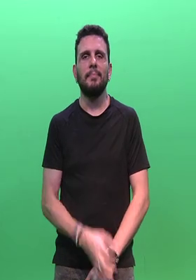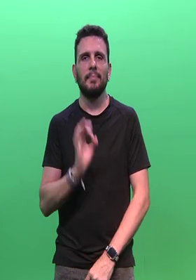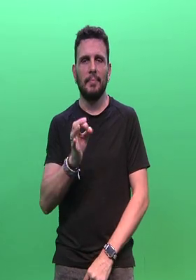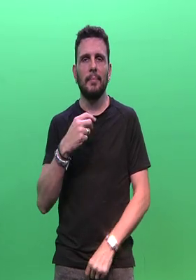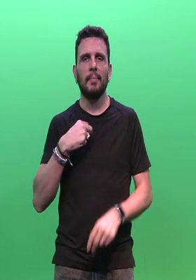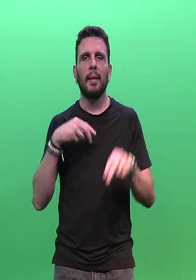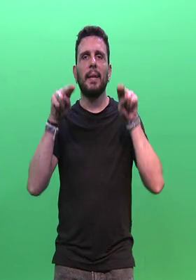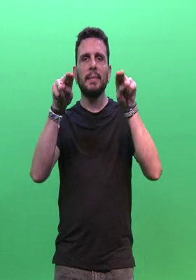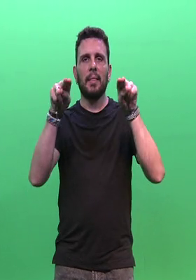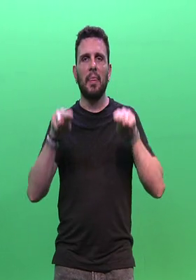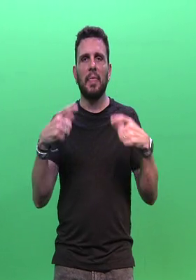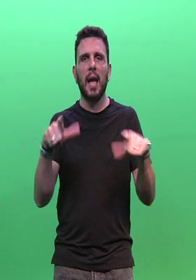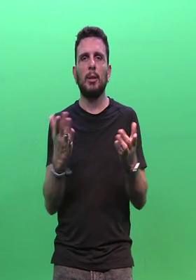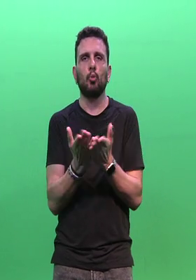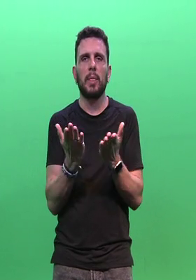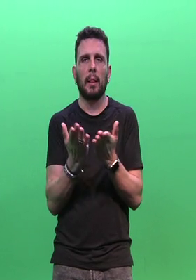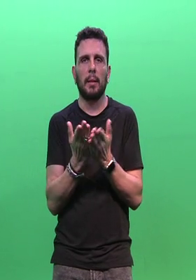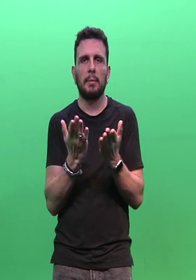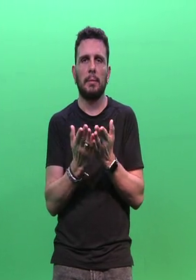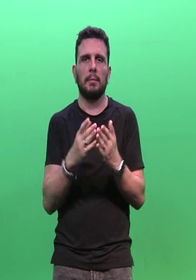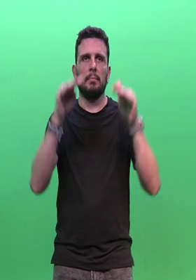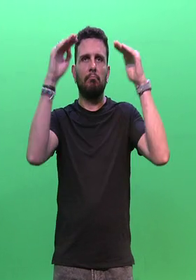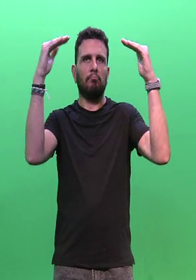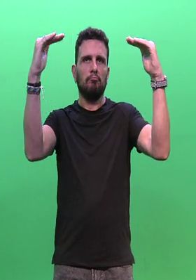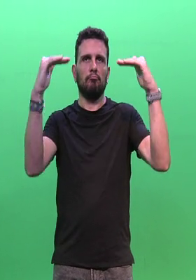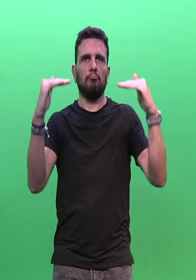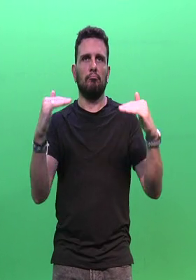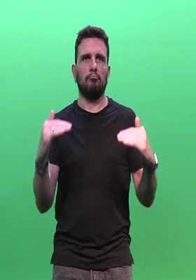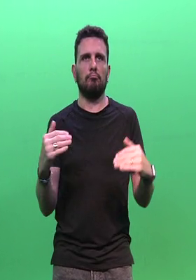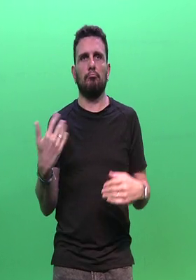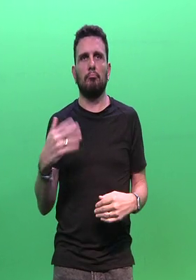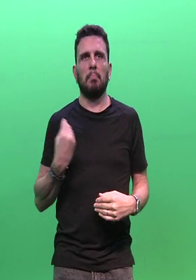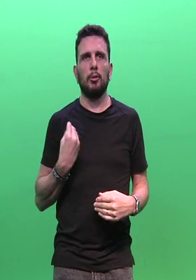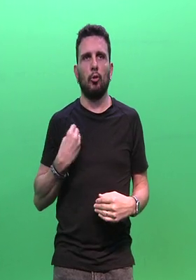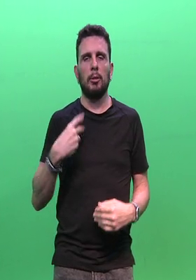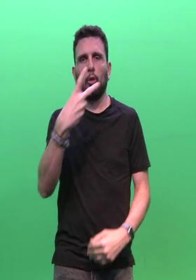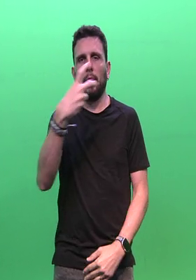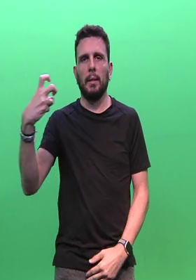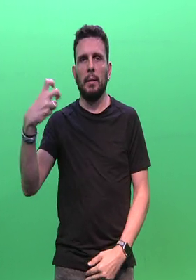Sí, visc en una residència d'estudiants, som dues-centes persones.